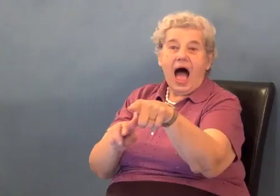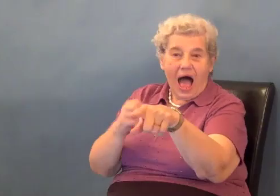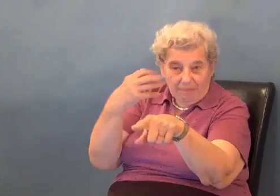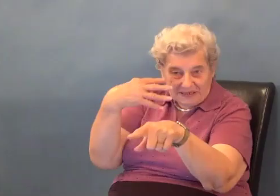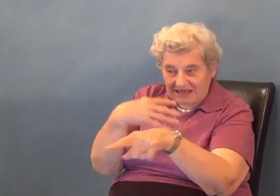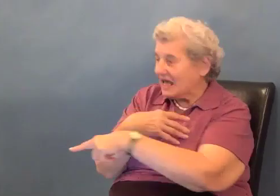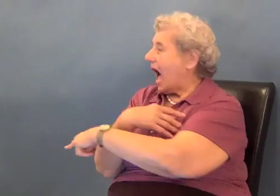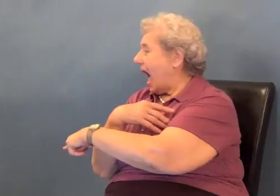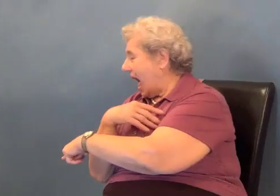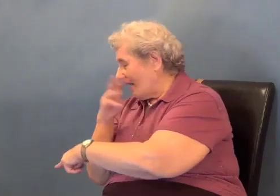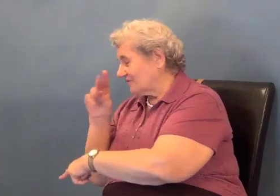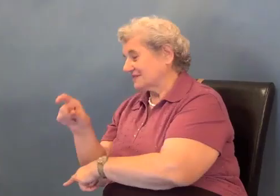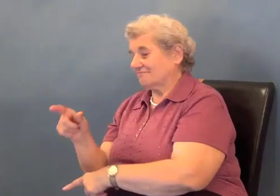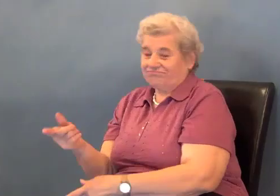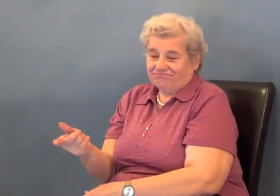A to jest prysznic, a to jest WC.